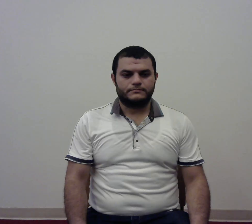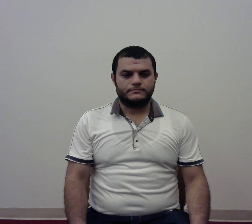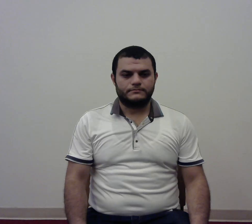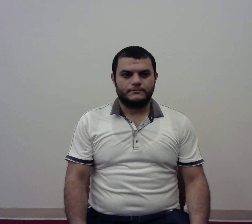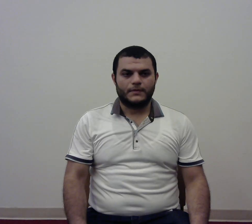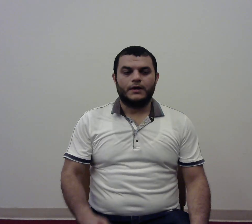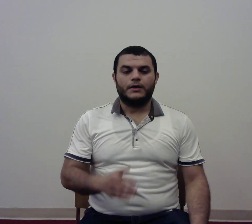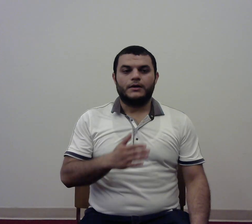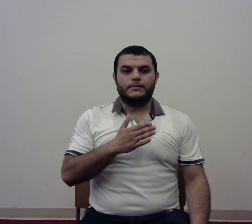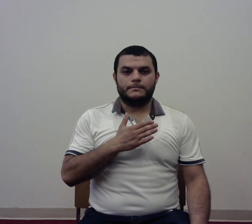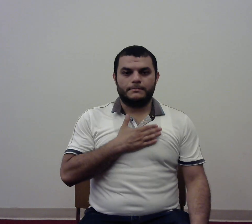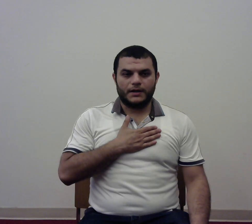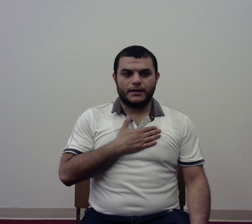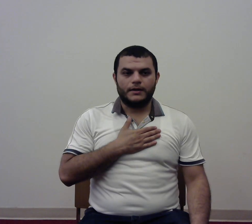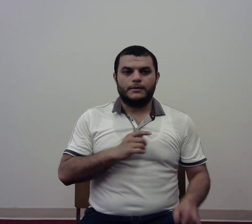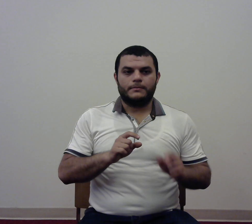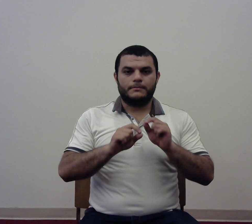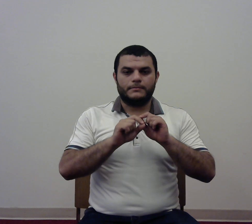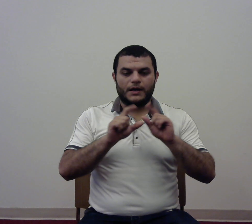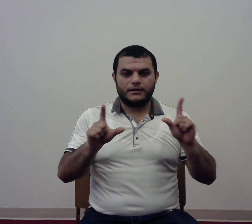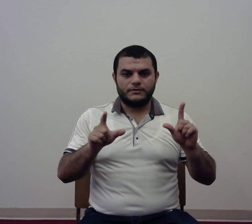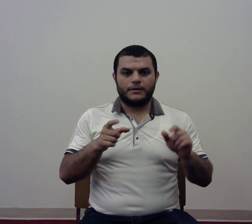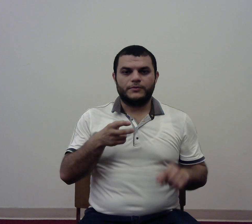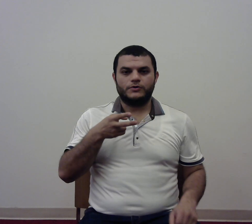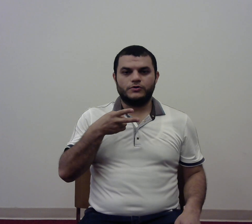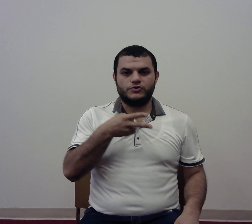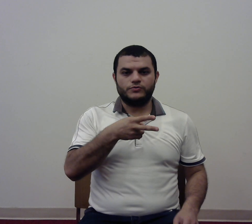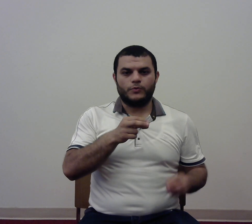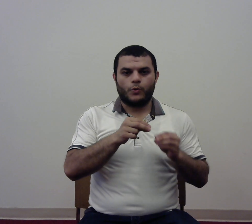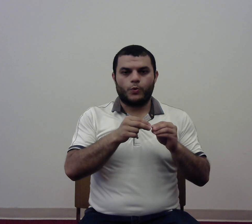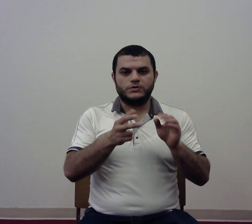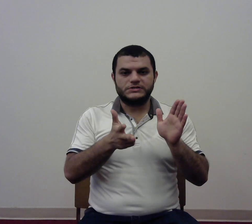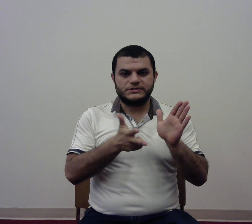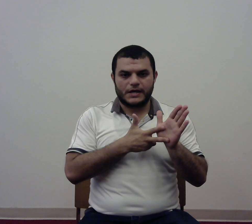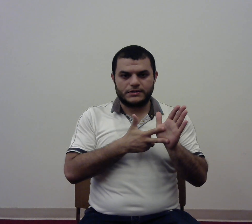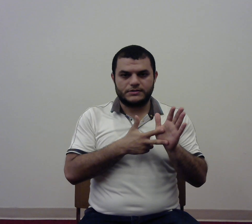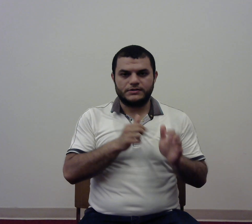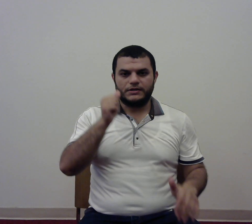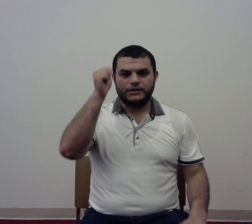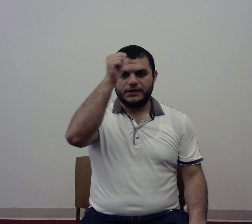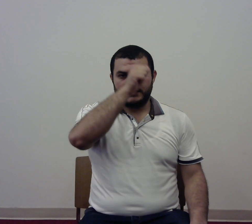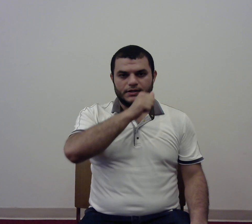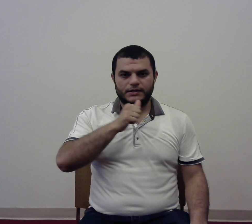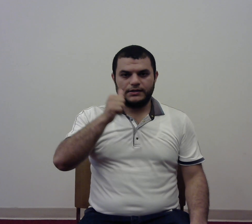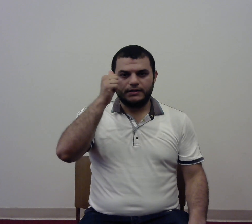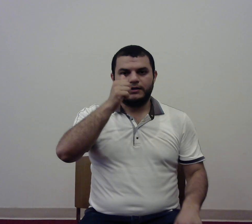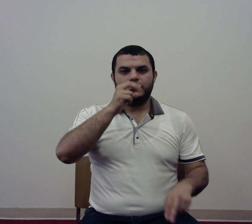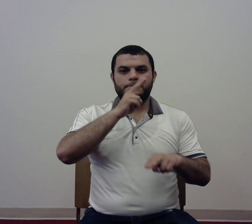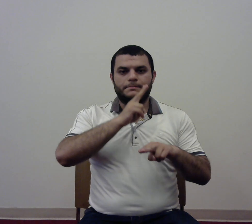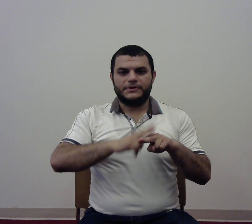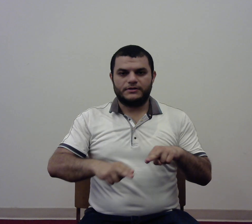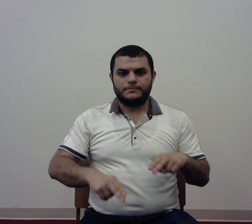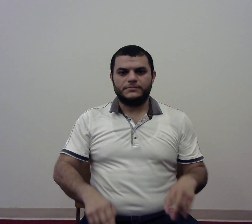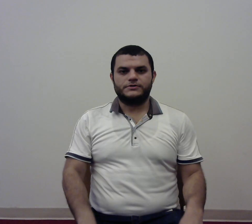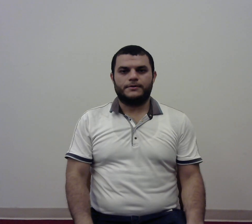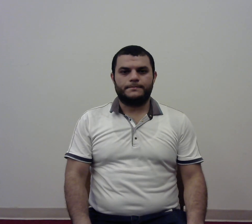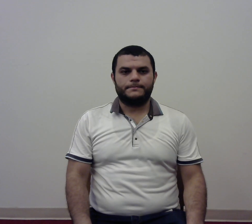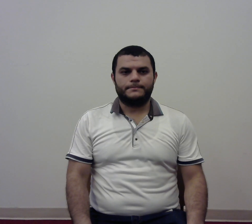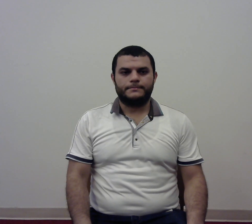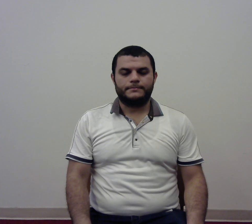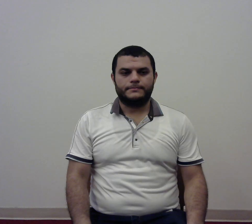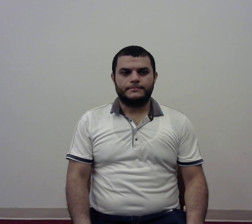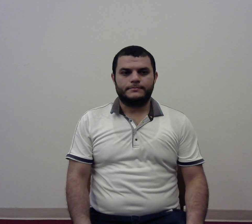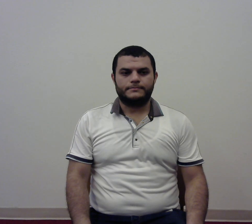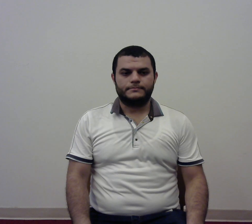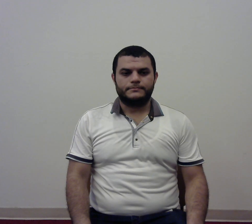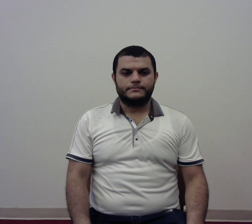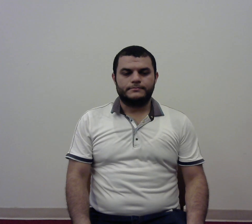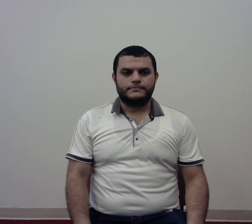Mən məktəbi 2018-ci ildə bitirmişəm